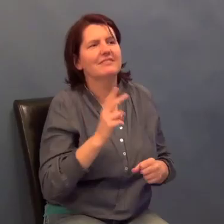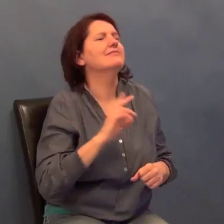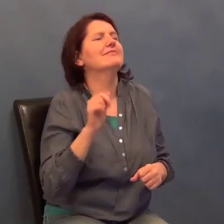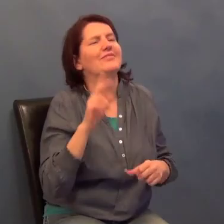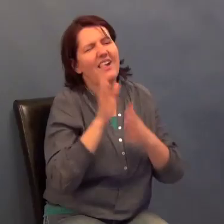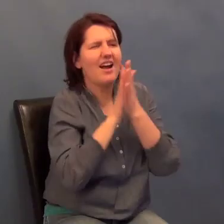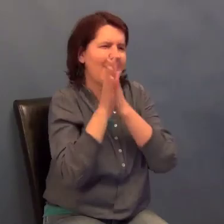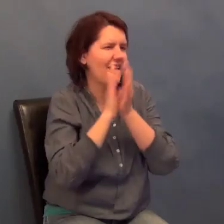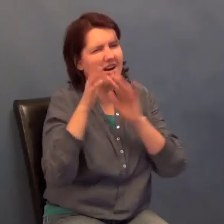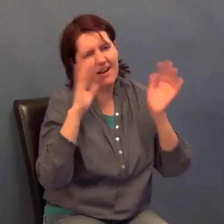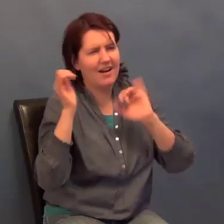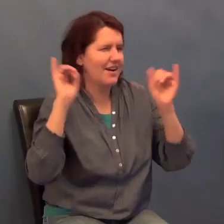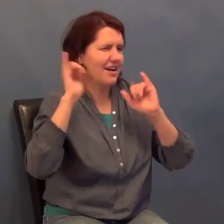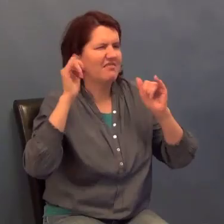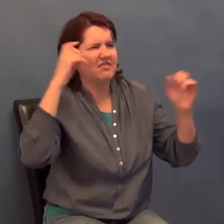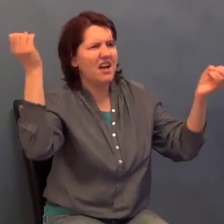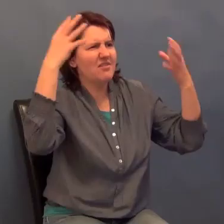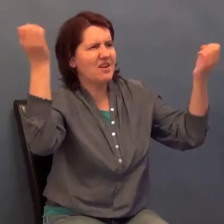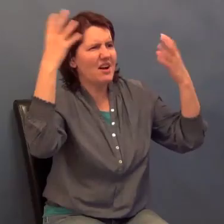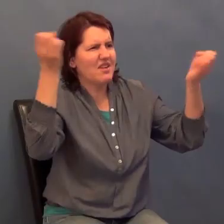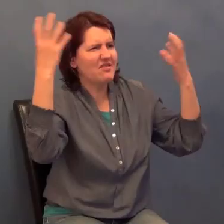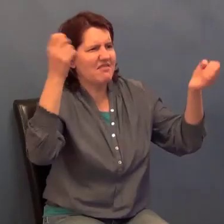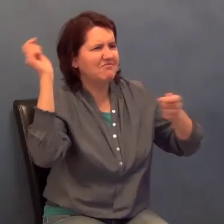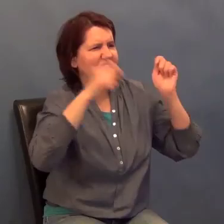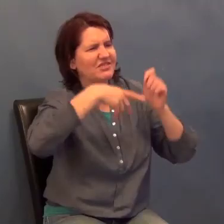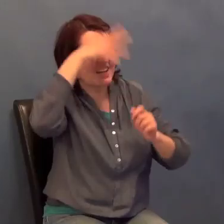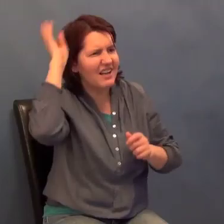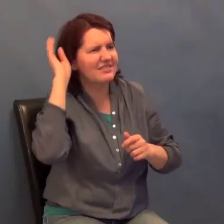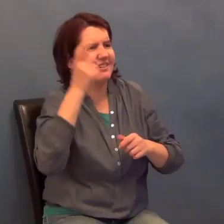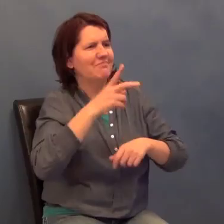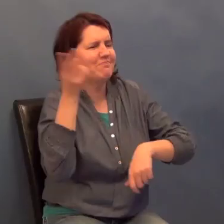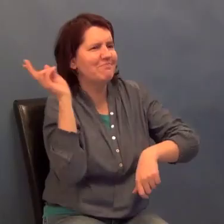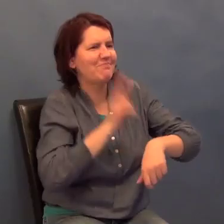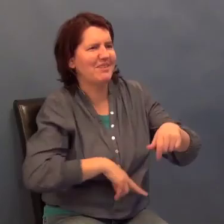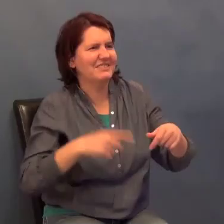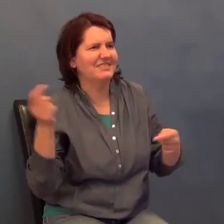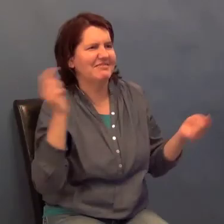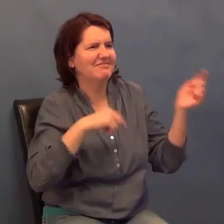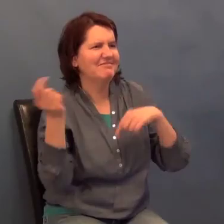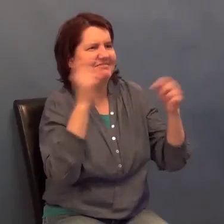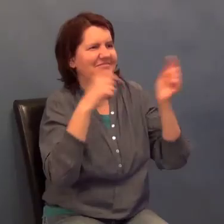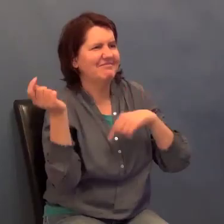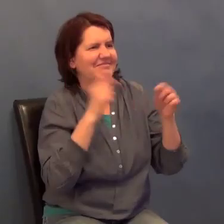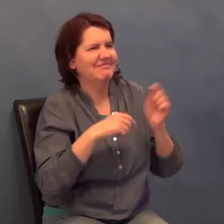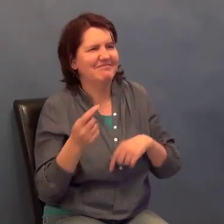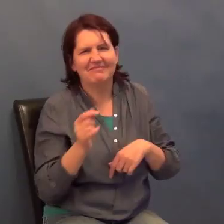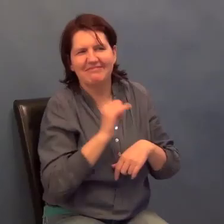A na dole rozmawiają, migają. Nagle słychać karetkę, przyjeżdża też straż pożarna i policja.